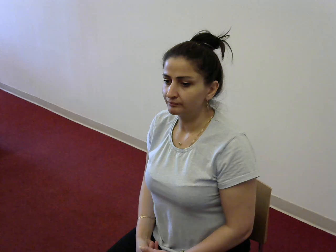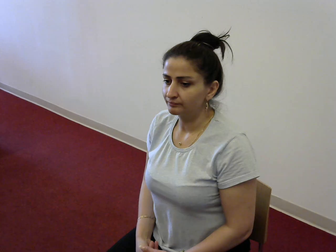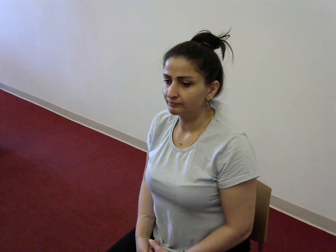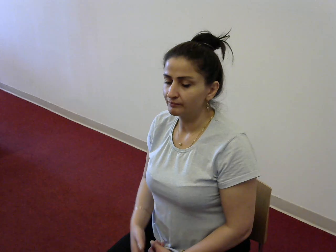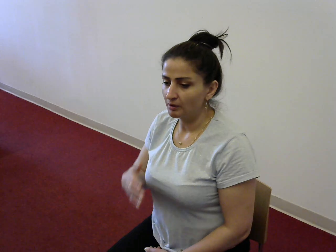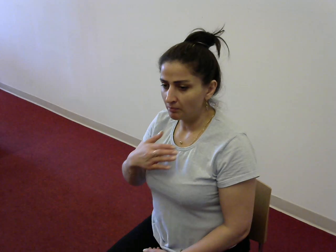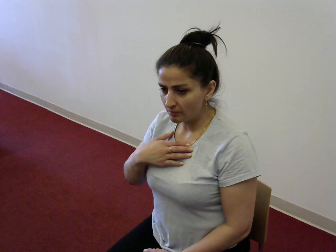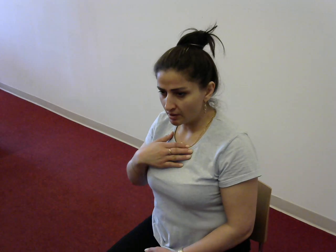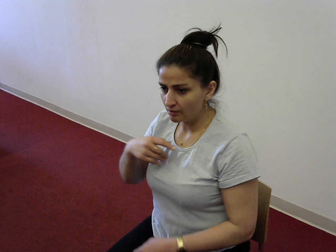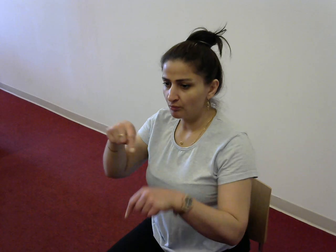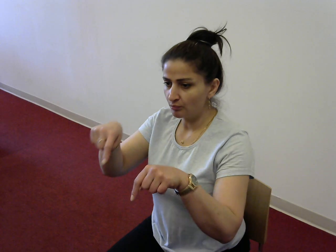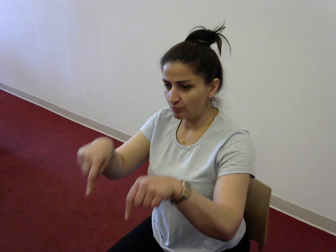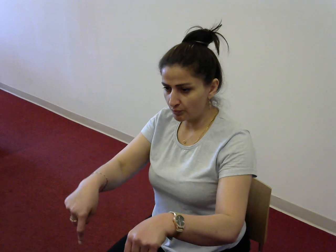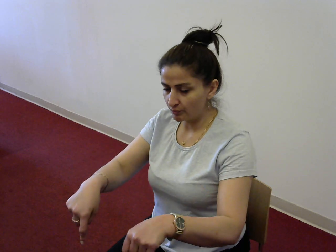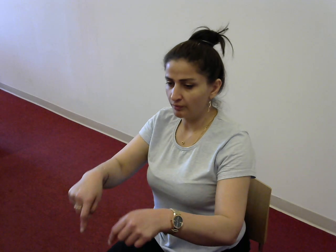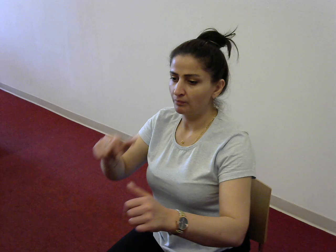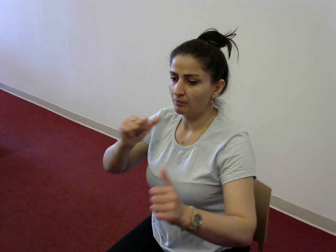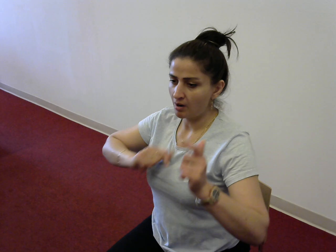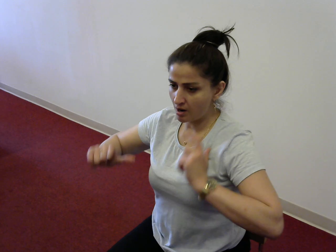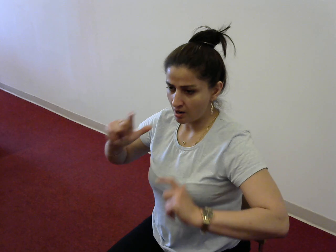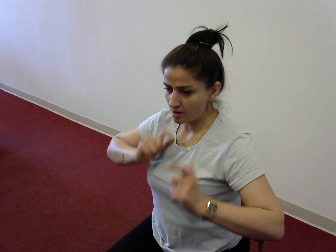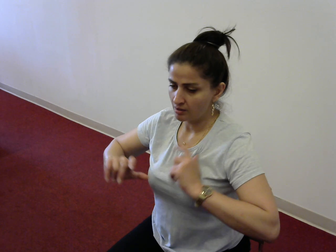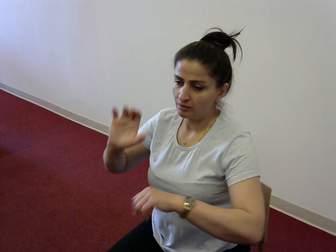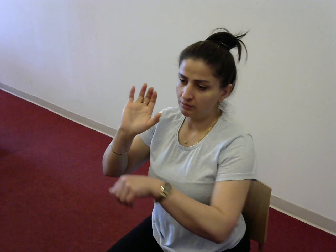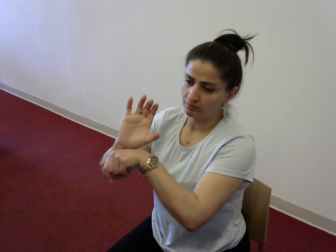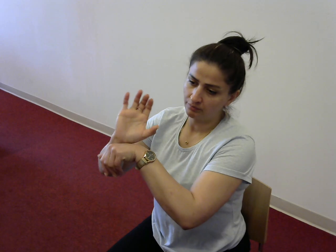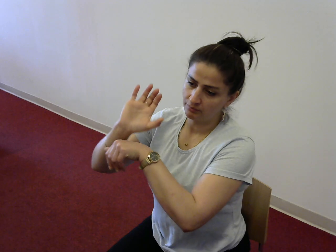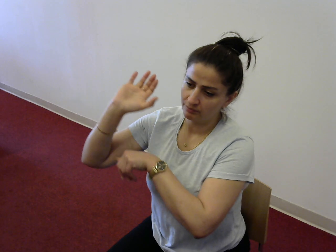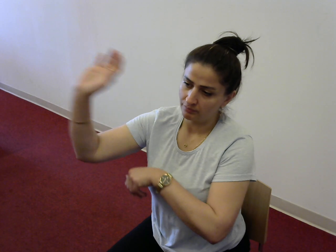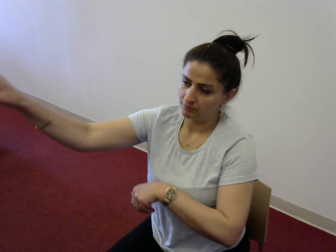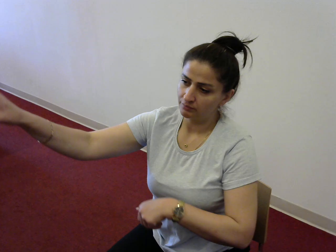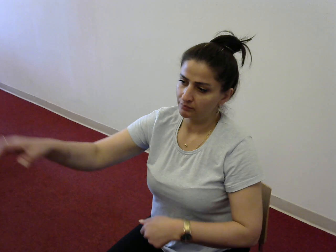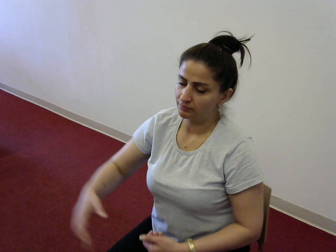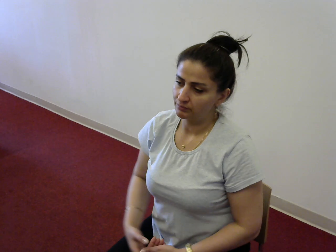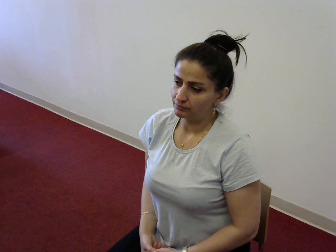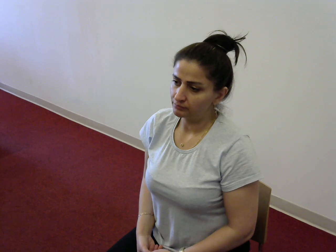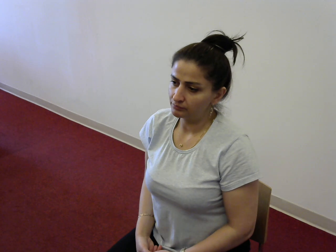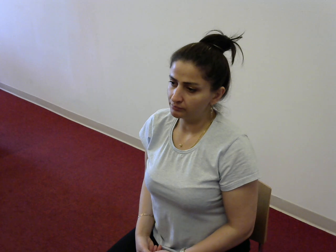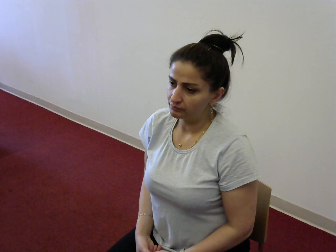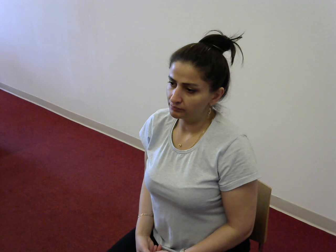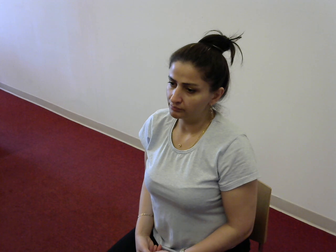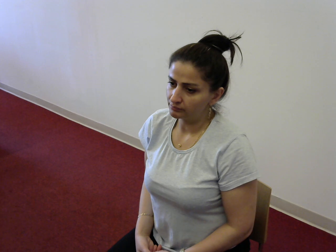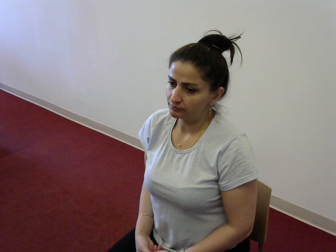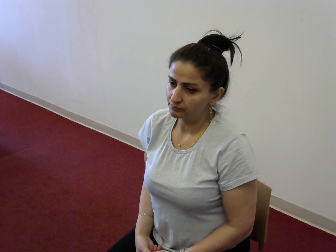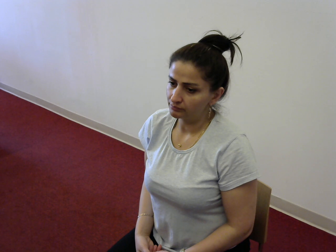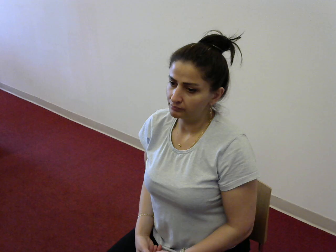Məni bura müəllim göndərib